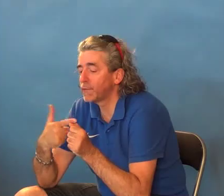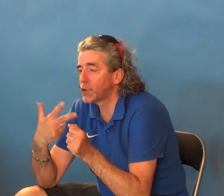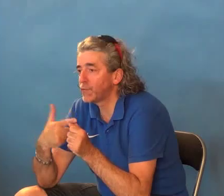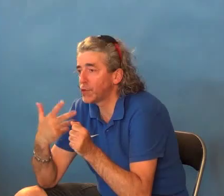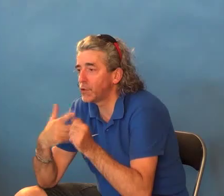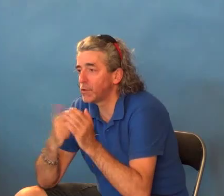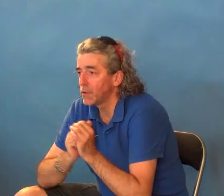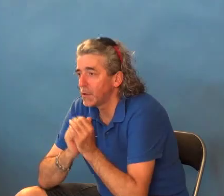Dwudziesty trzeci, dwudziesty trzeci, dwudziesty trzeci.